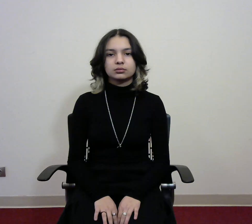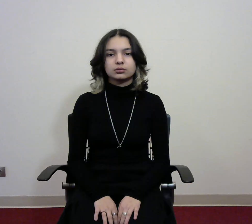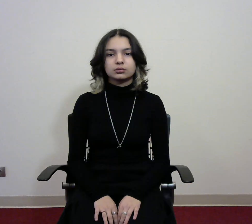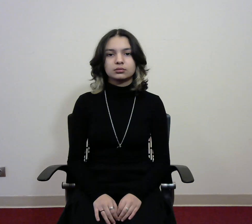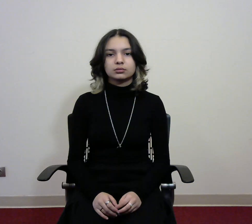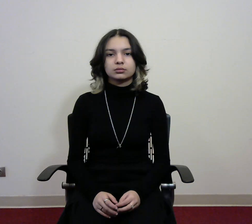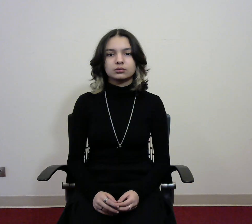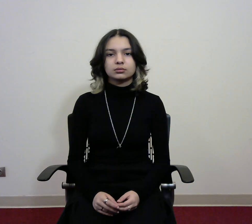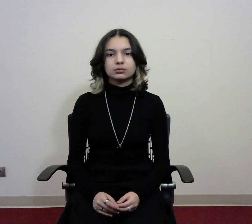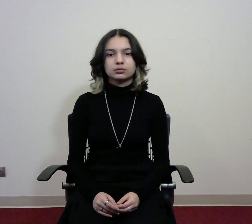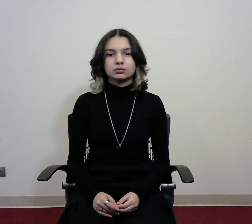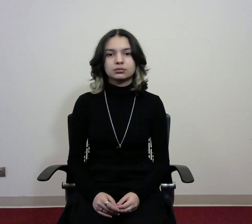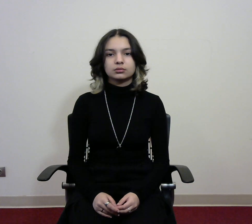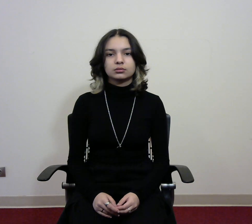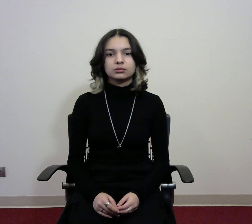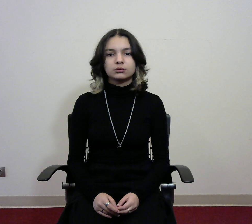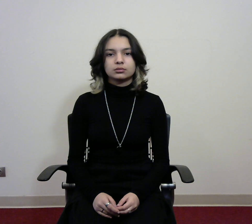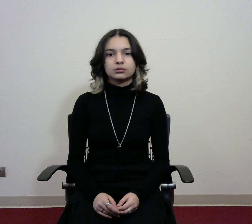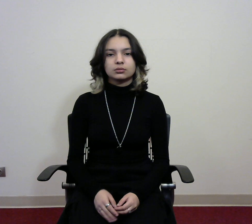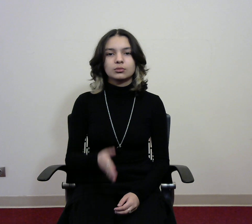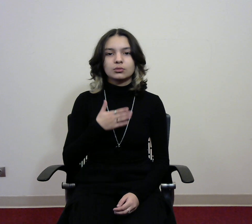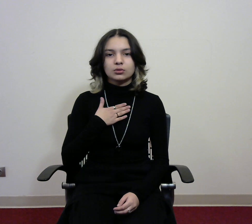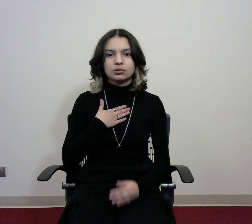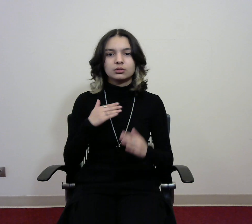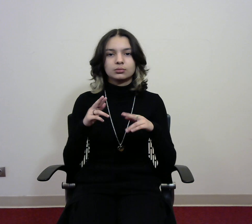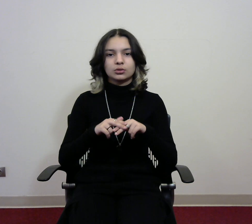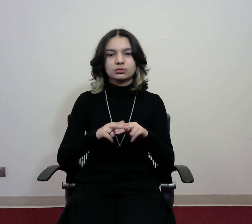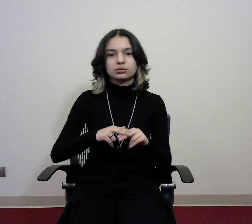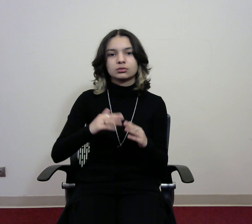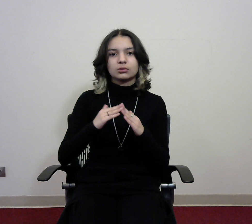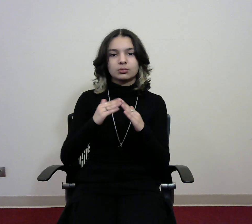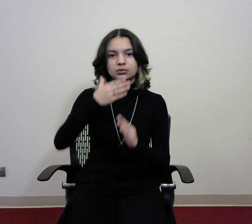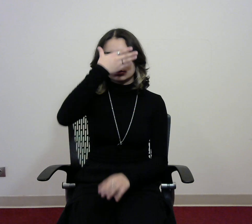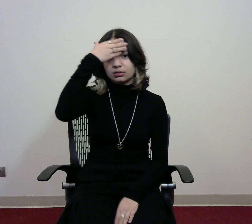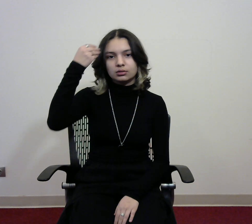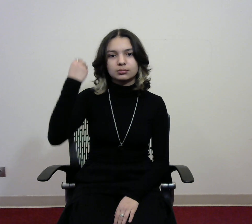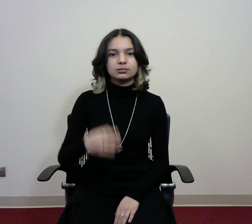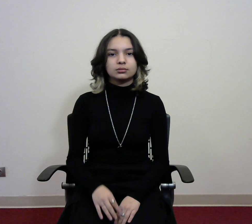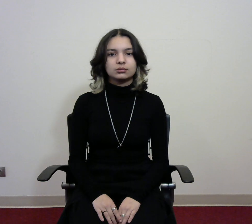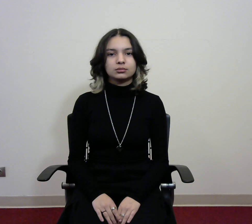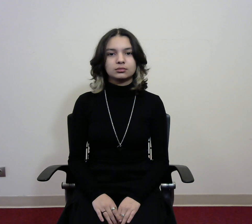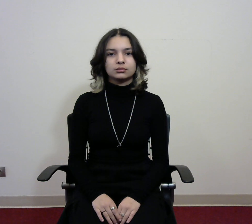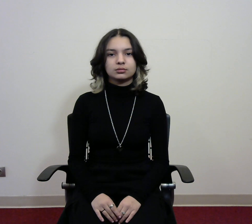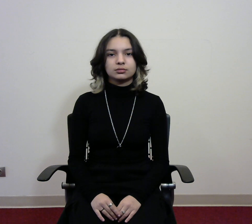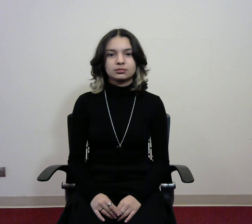Mən şəxsiyyət vəsiqəsini evdə unutmuşam